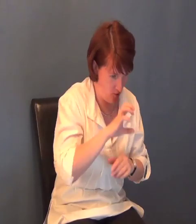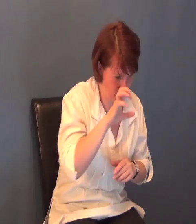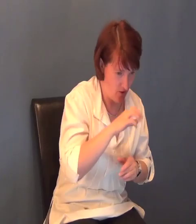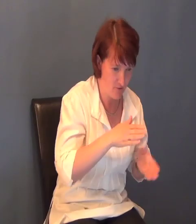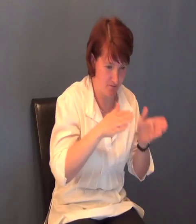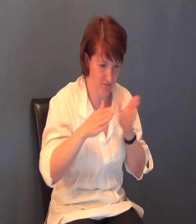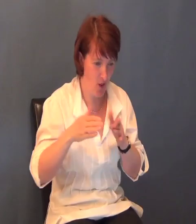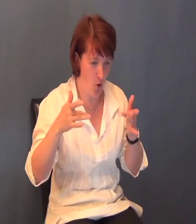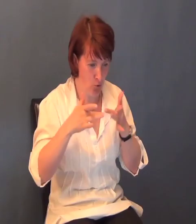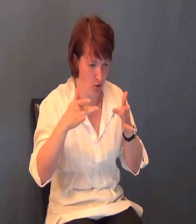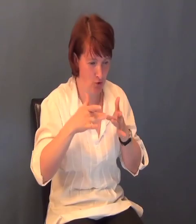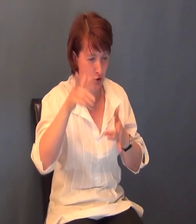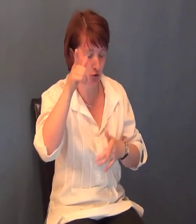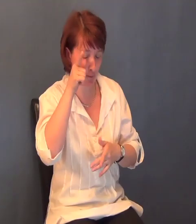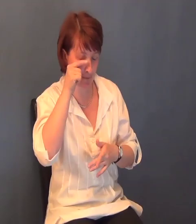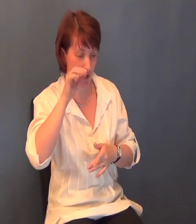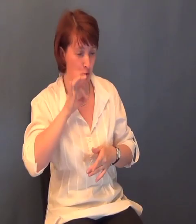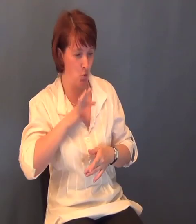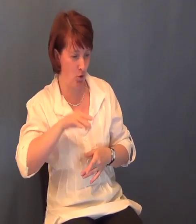Następnie to na łóżku śpi córka.